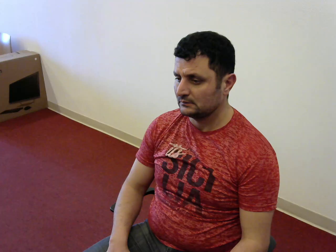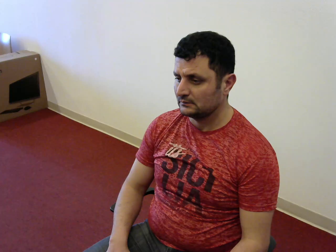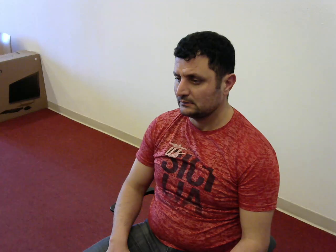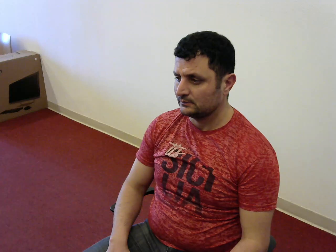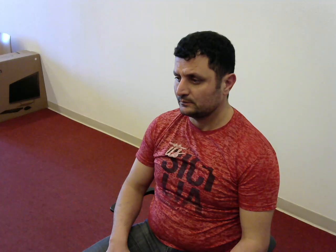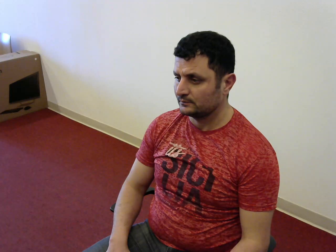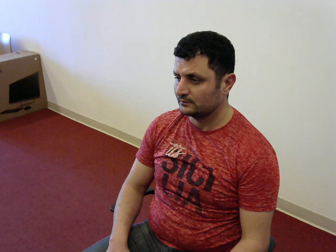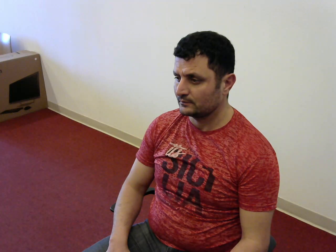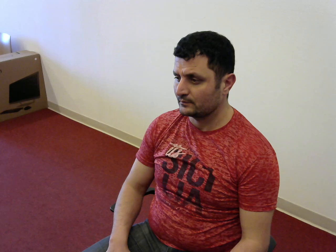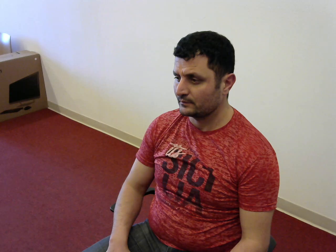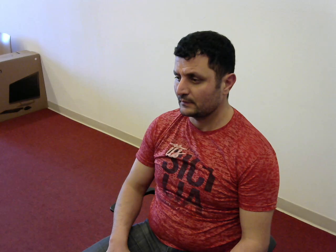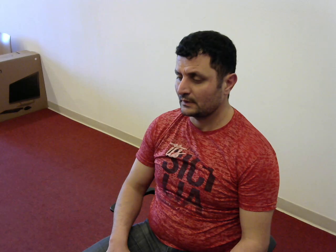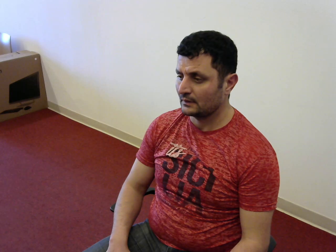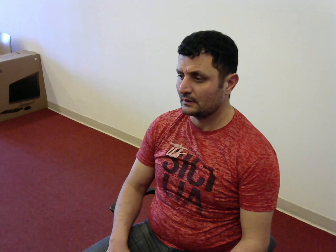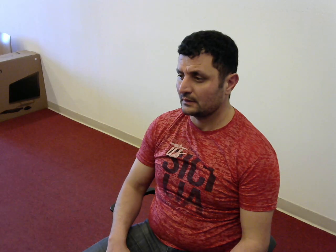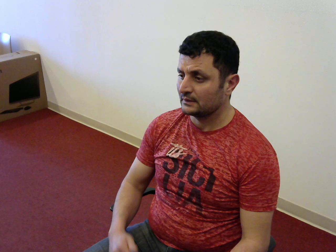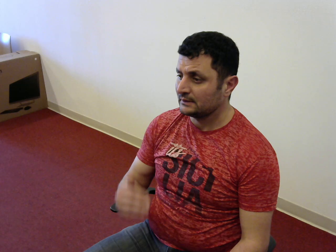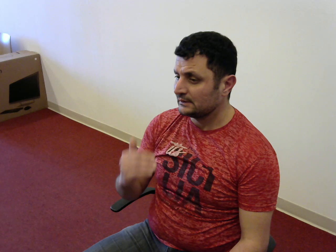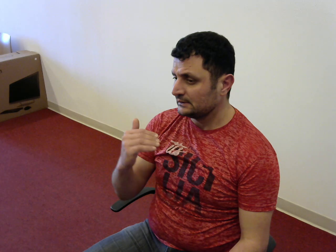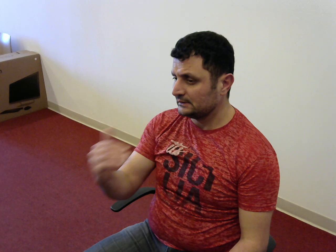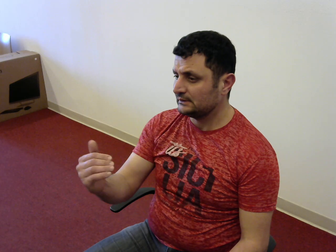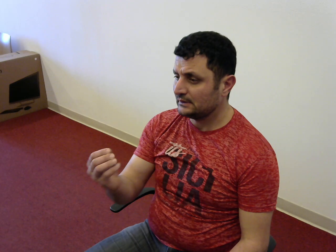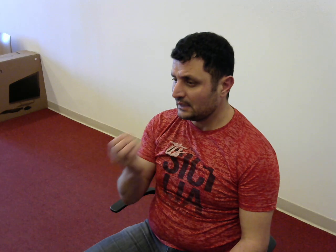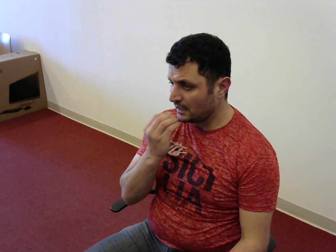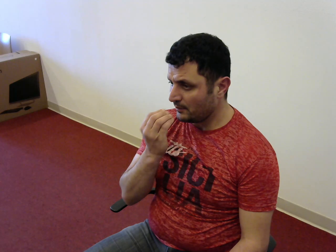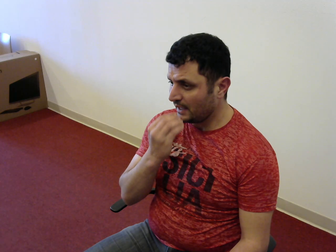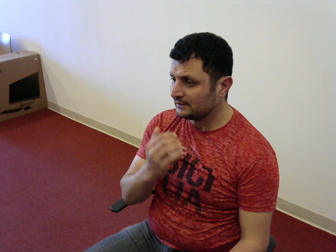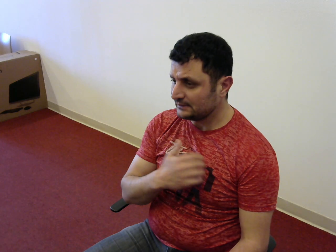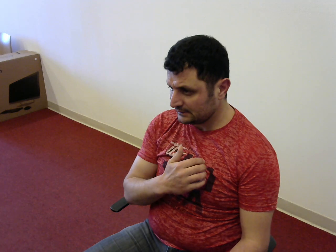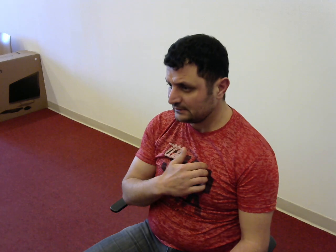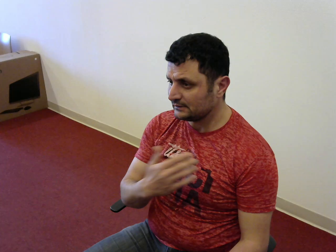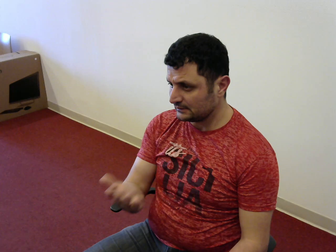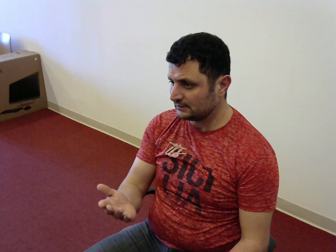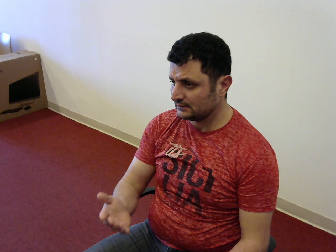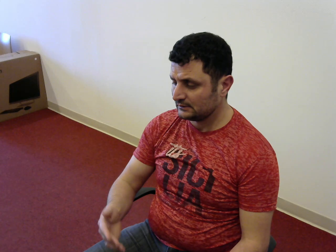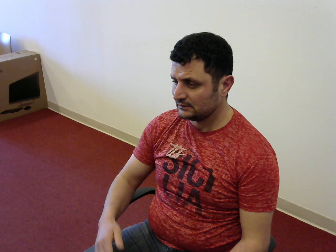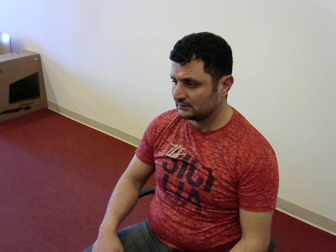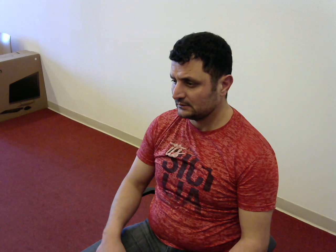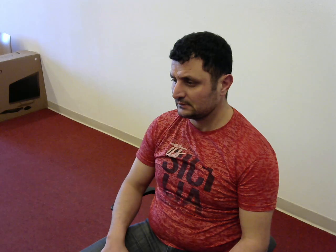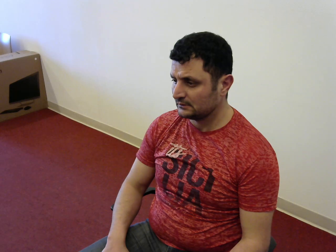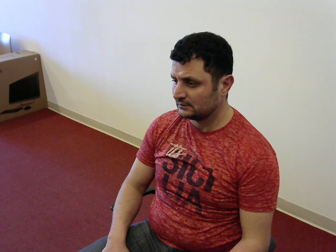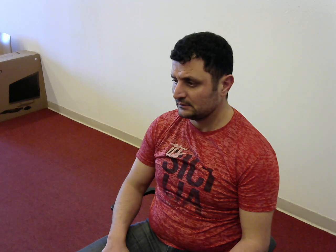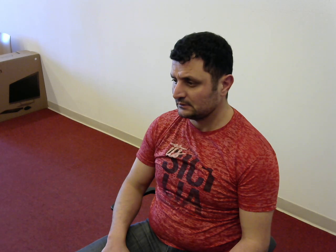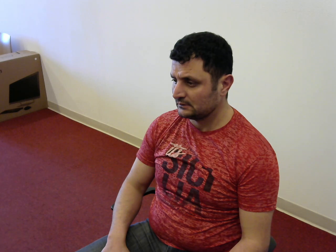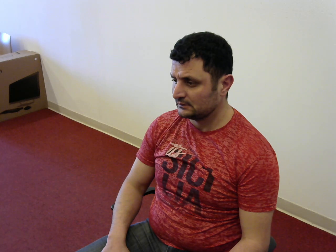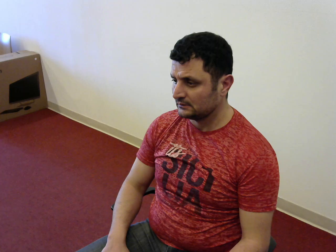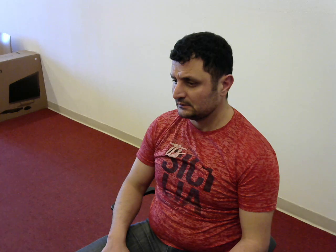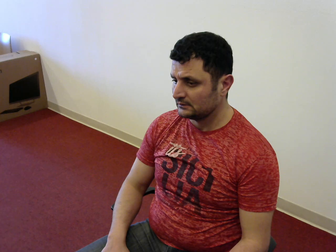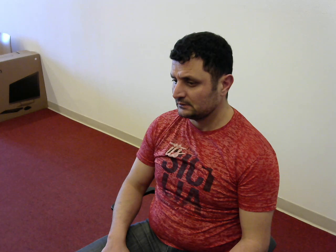Siz yemək istəyirsiniz?